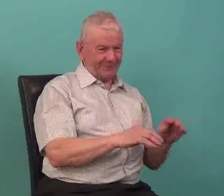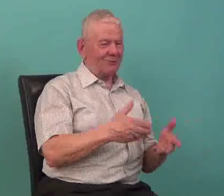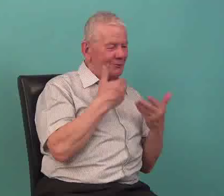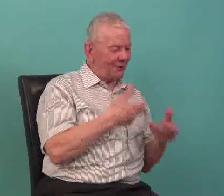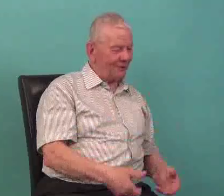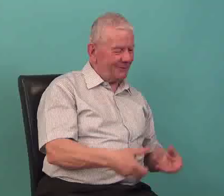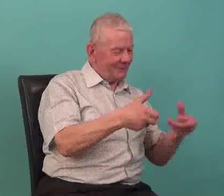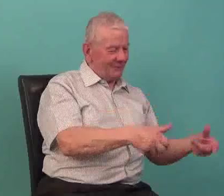Dziękuje im i stawia kosz na rowerze.